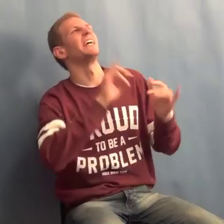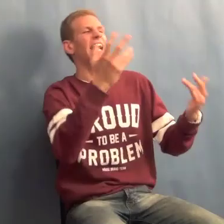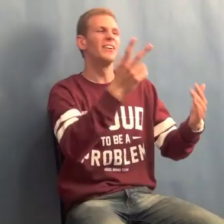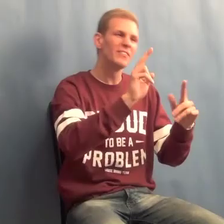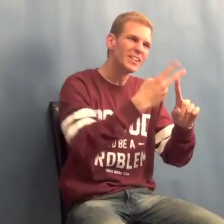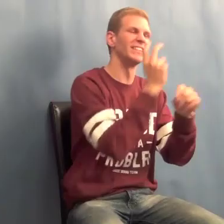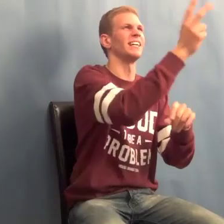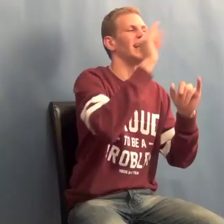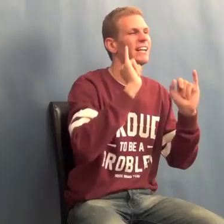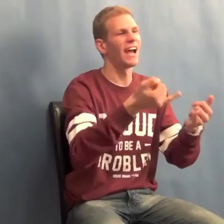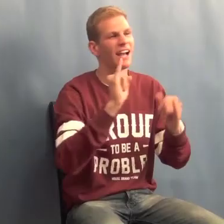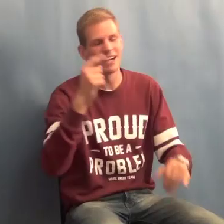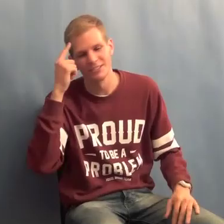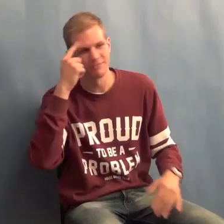Chciał się tam dostać ponownie, ale zastanawiał się jak to zrobić.